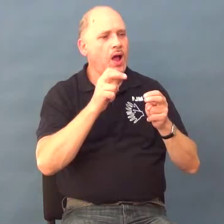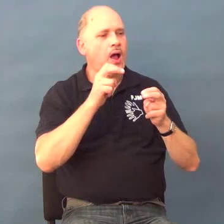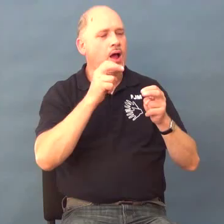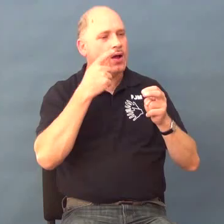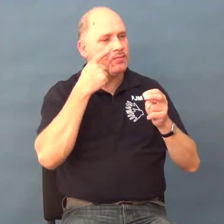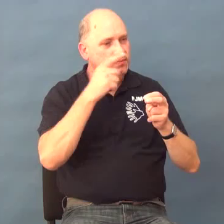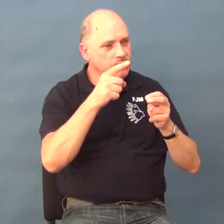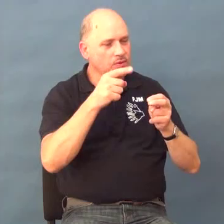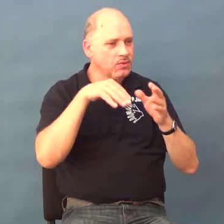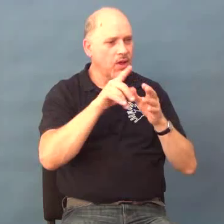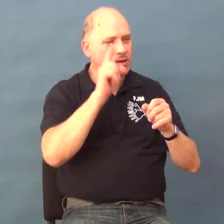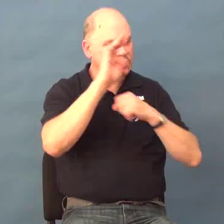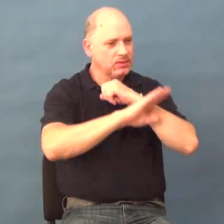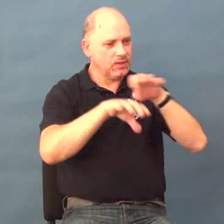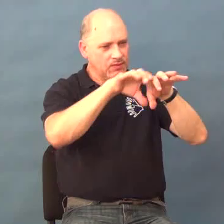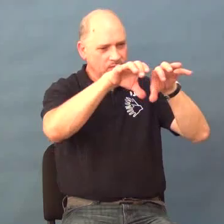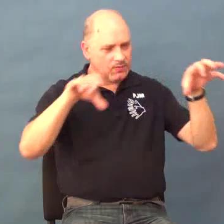Zauważają leżące drzewo.